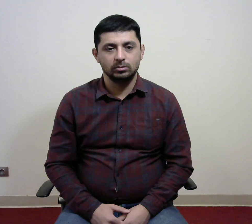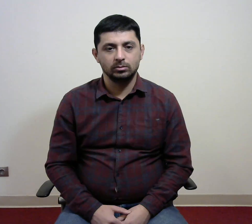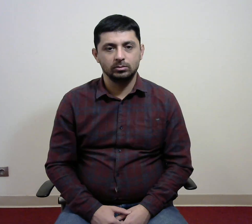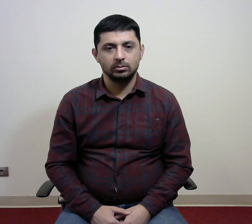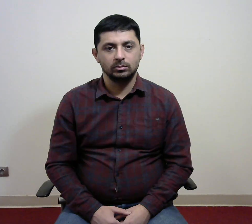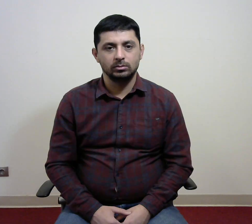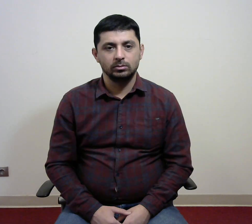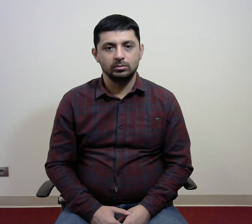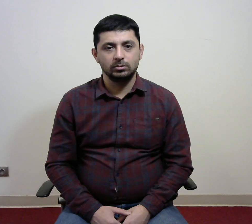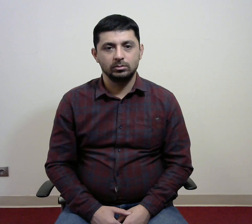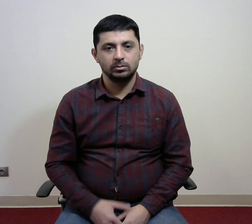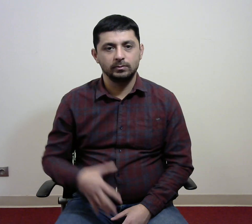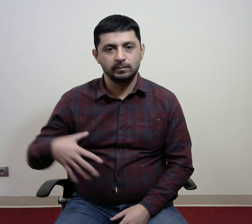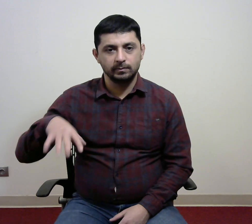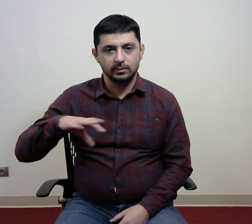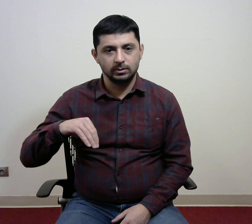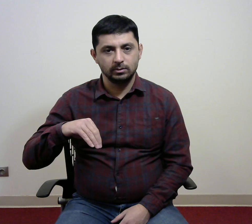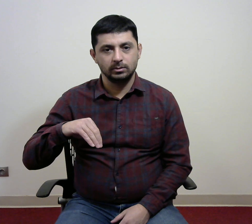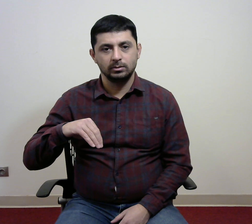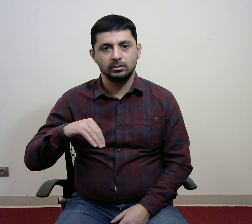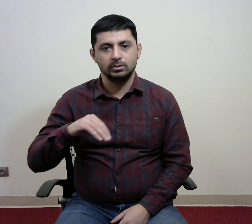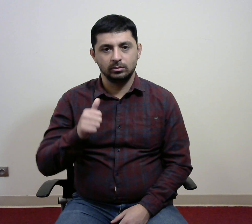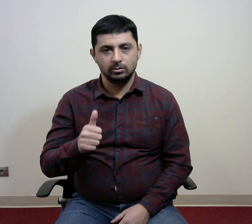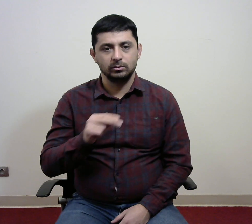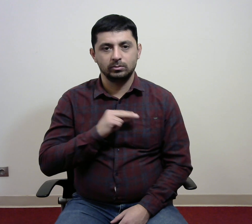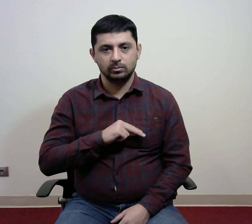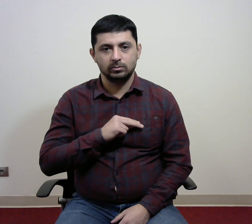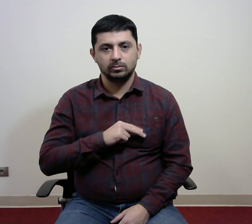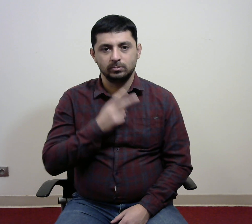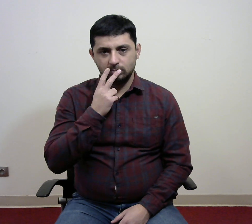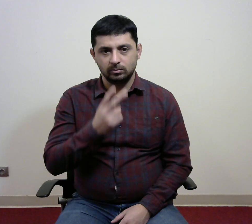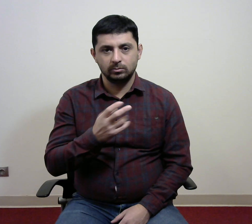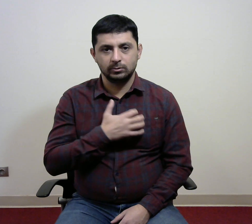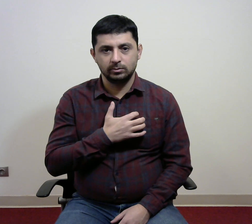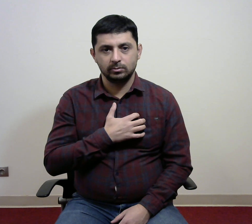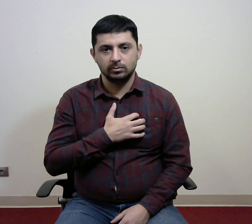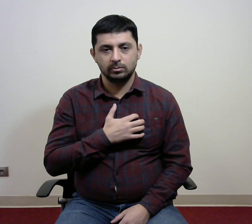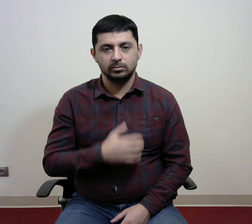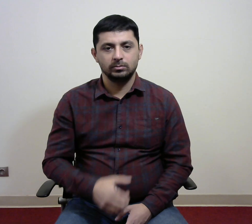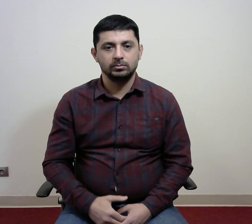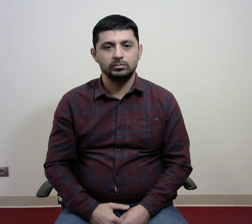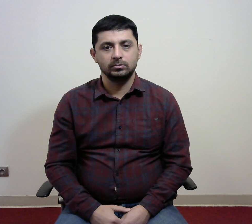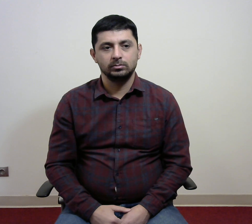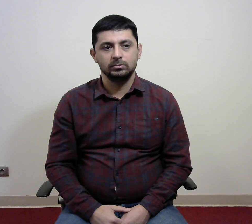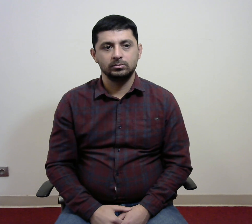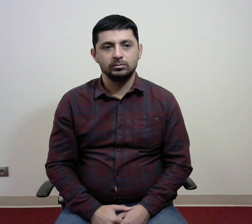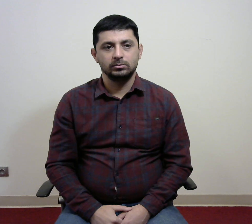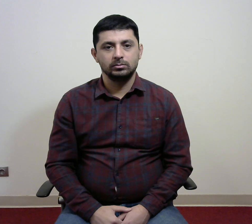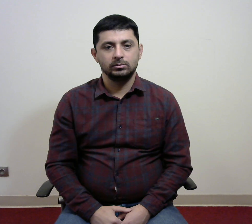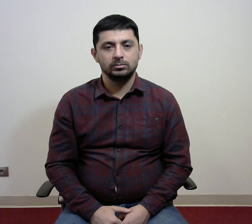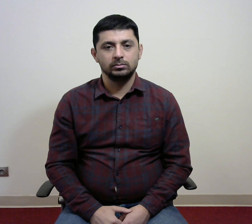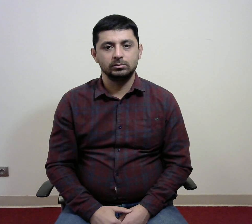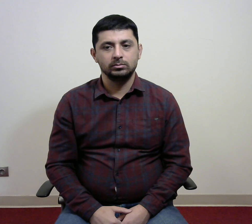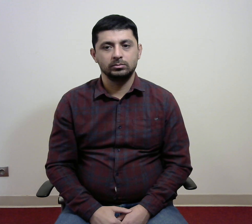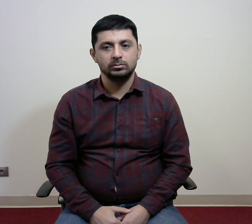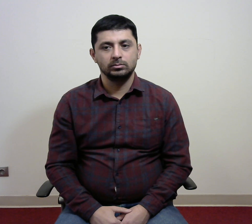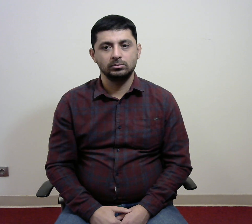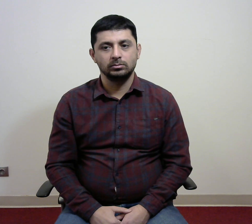Hamı yaxşı işlər görmək istəyir